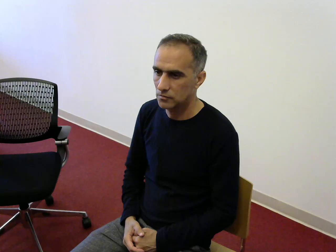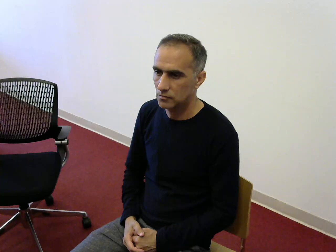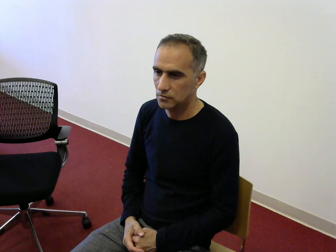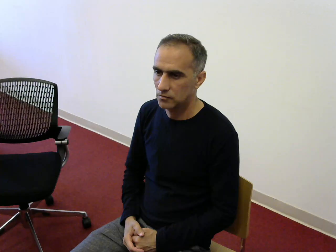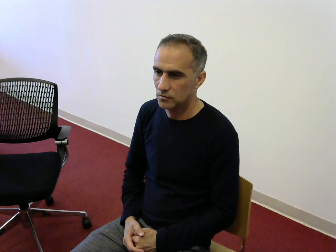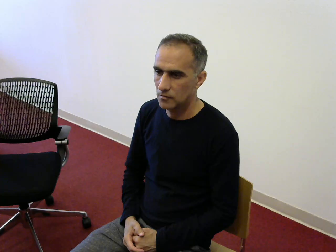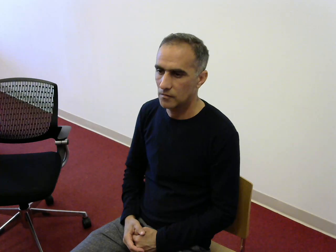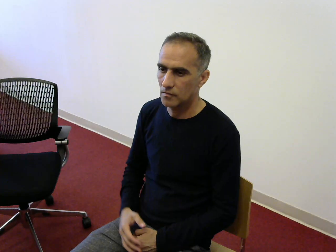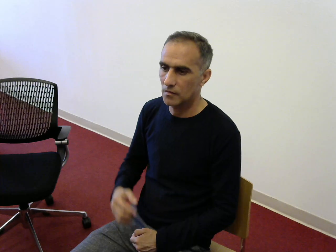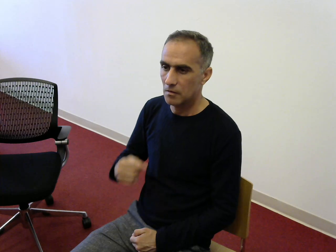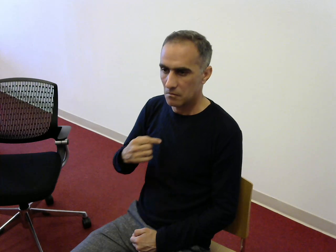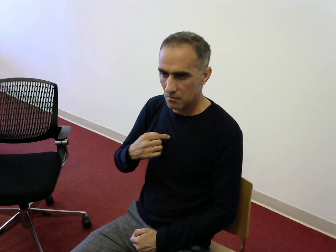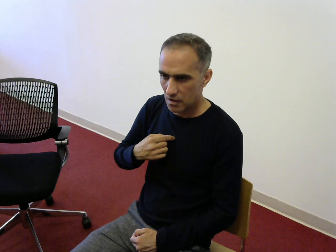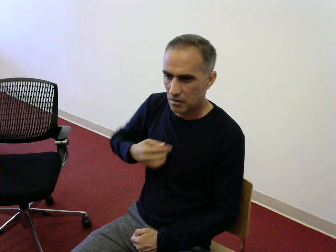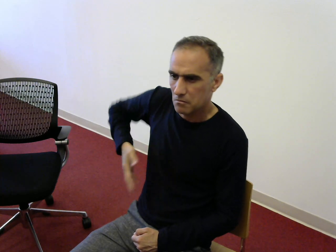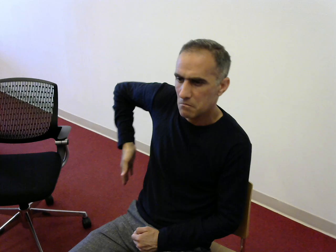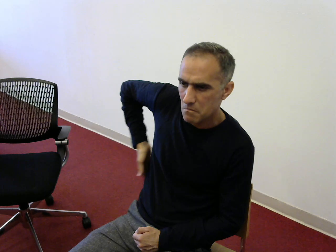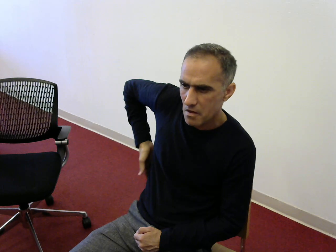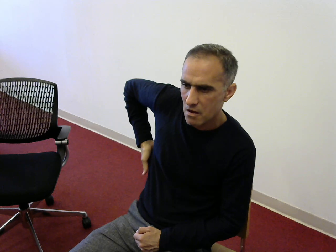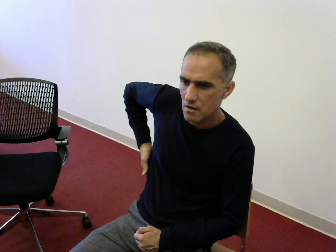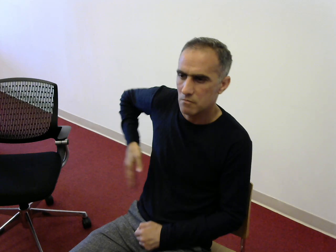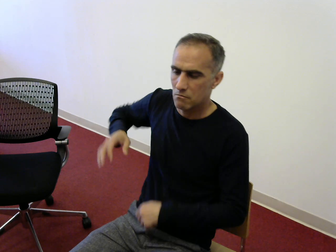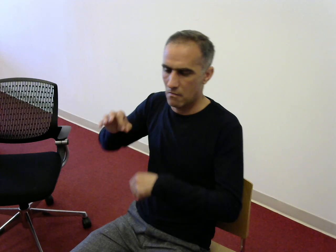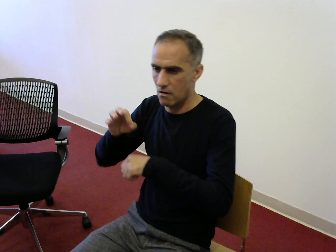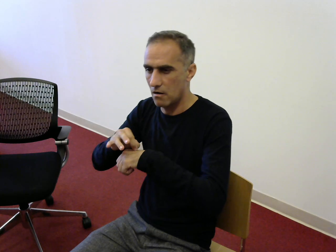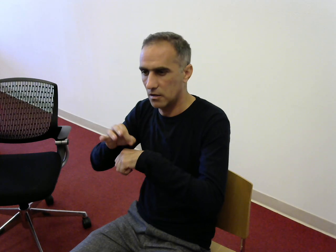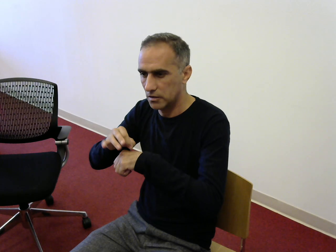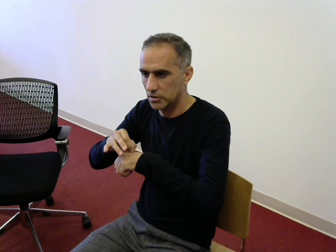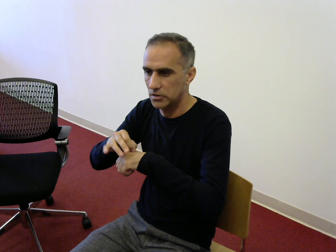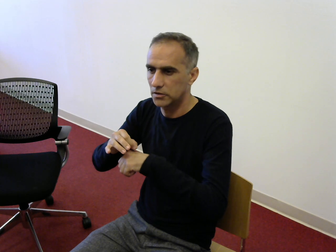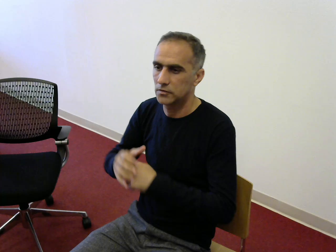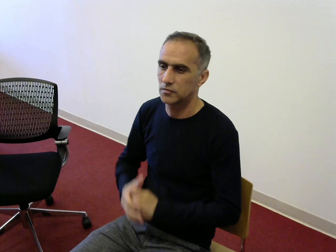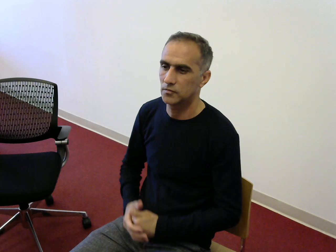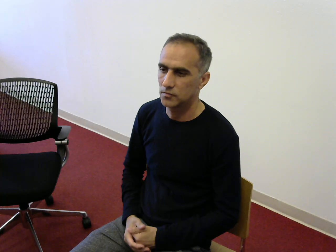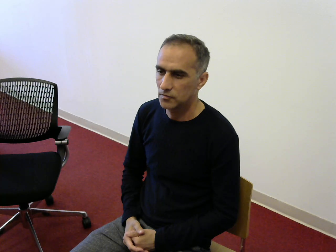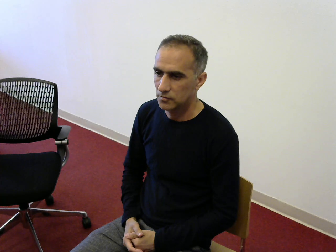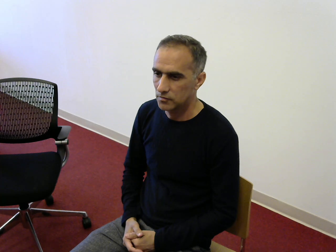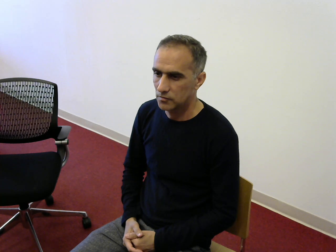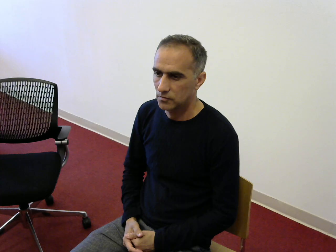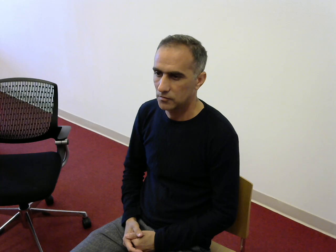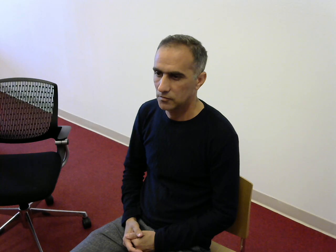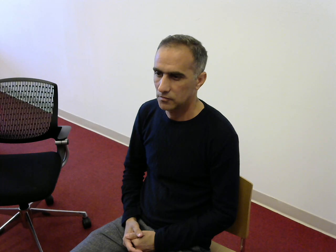Mənim belim ağrıyır